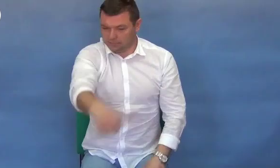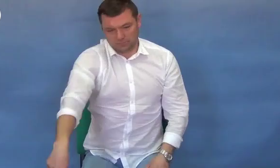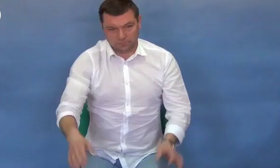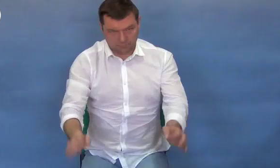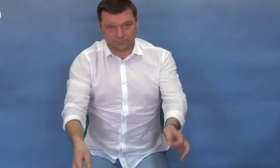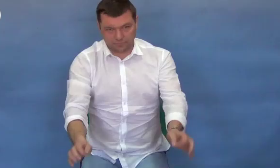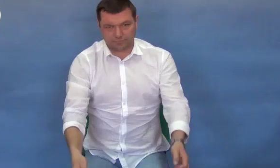Dobrze.